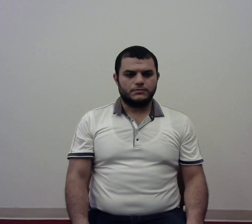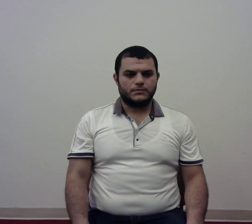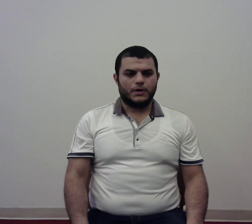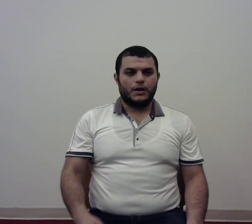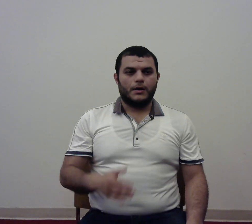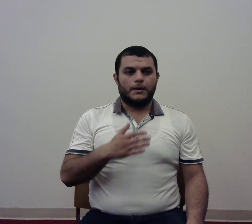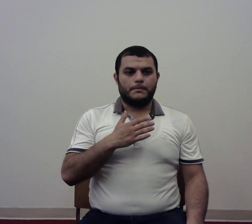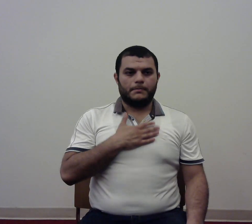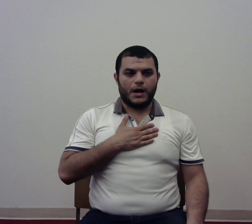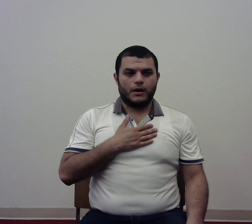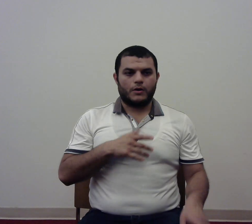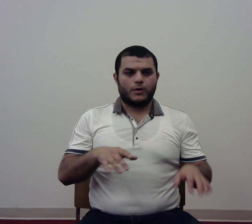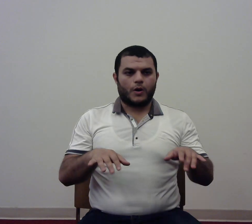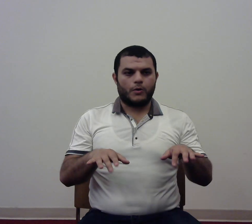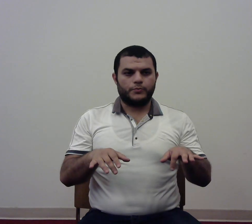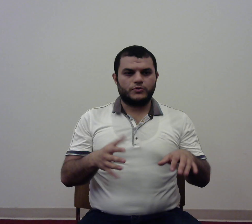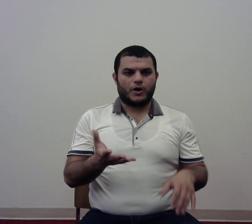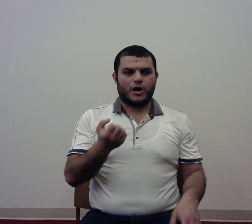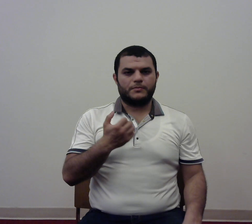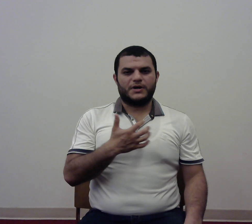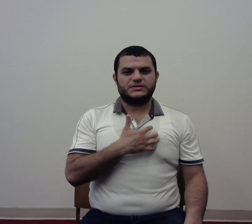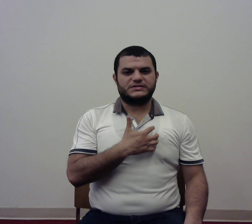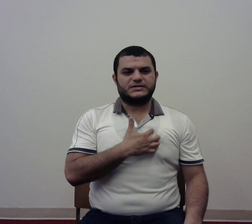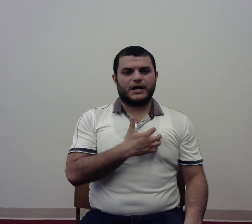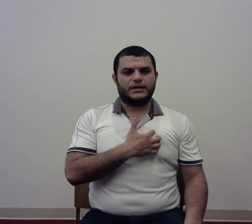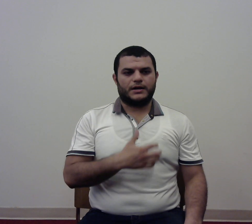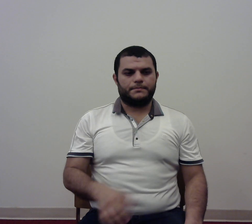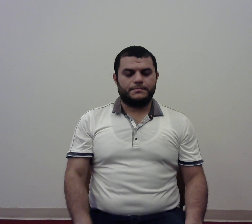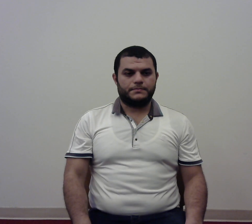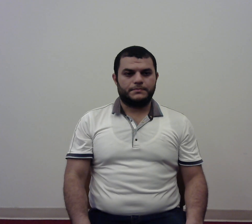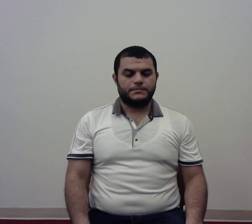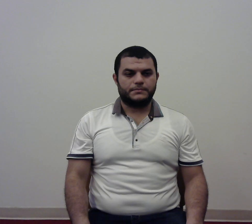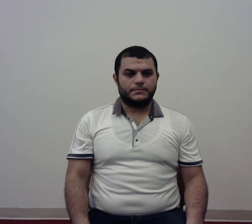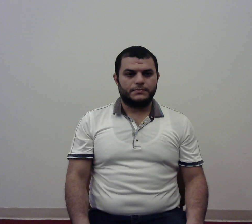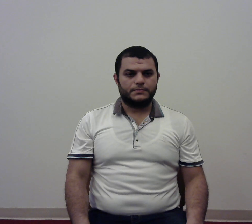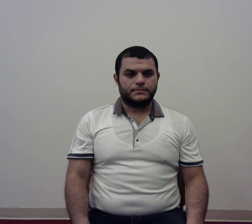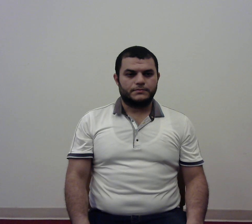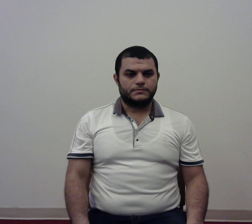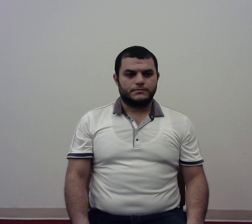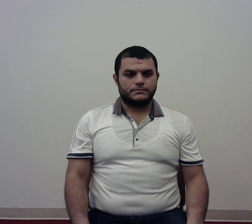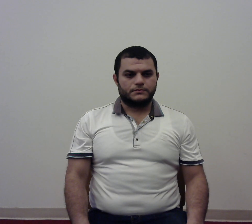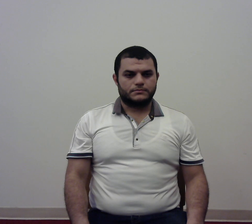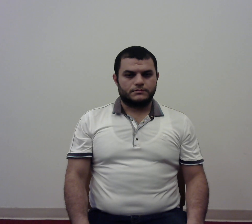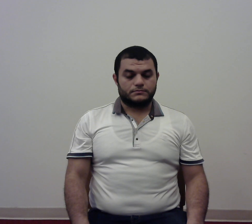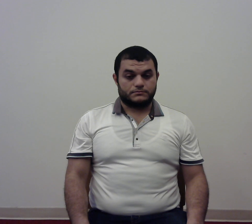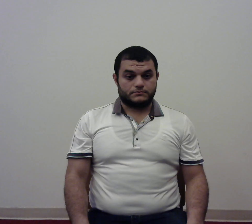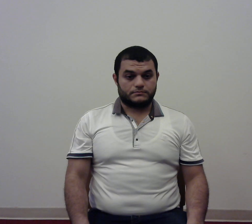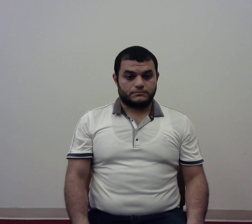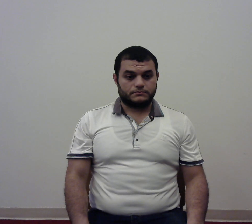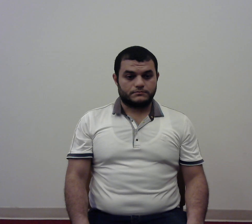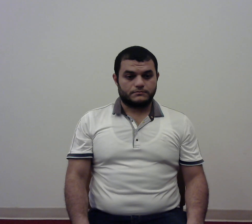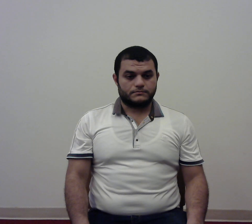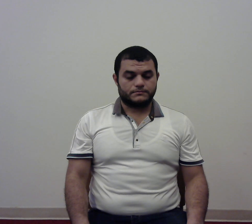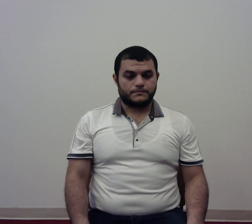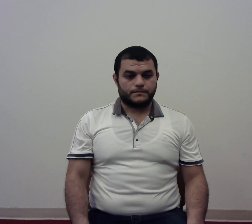Mən kompüter almaq istəyirəm